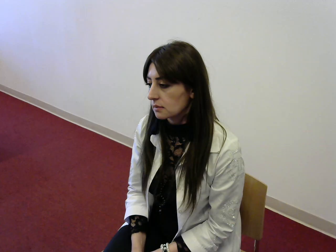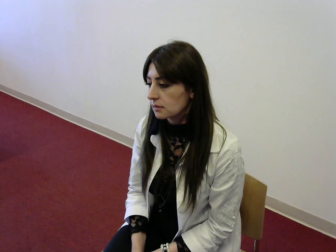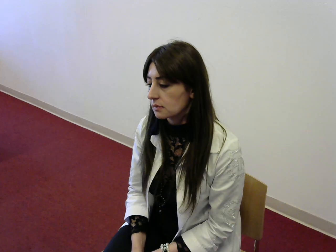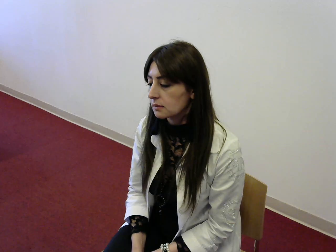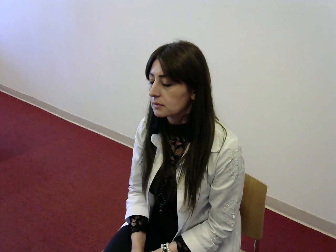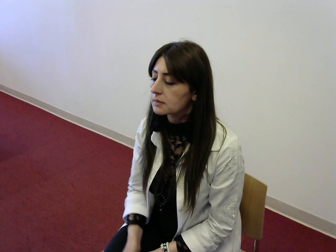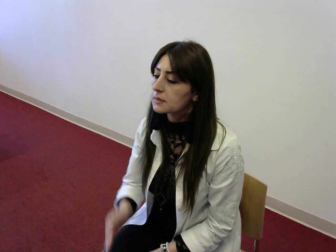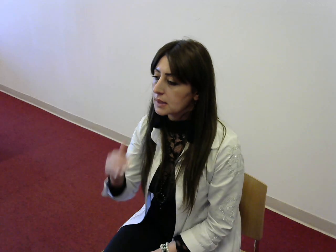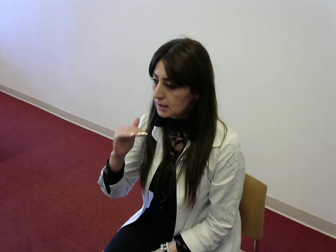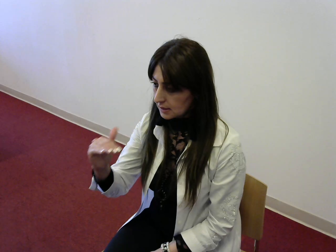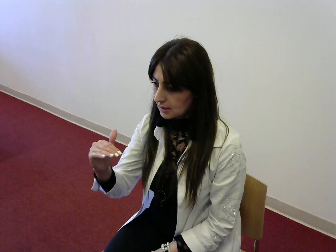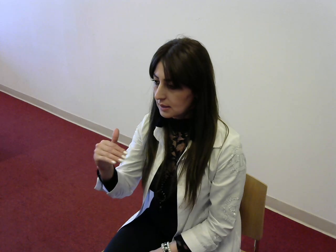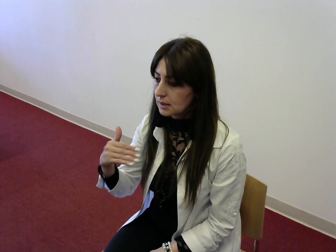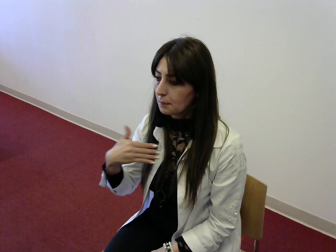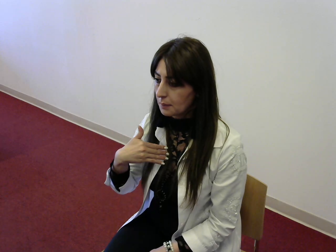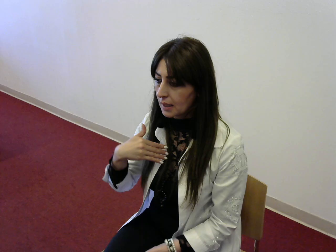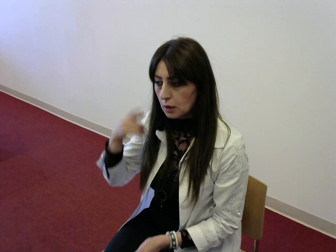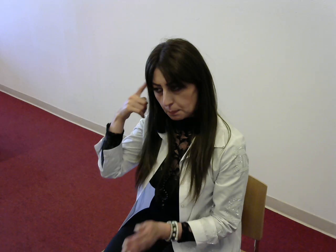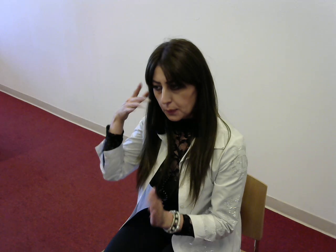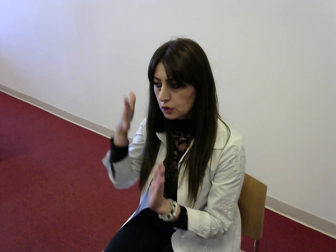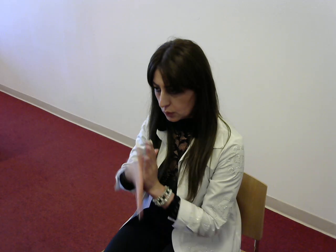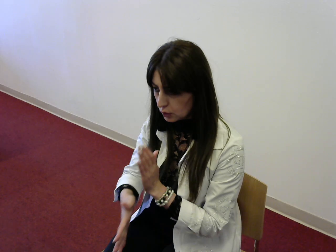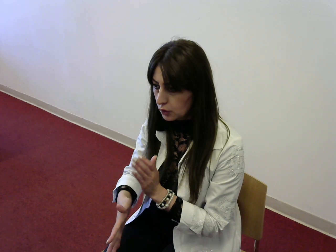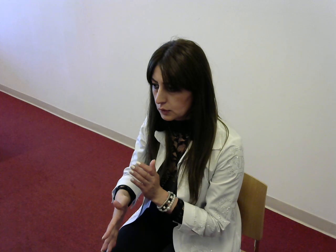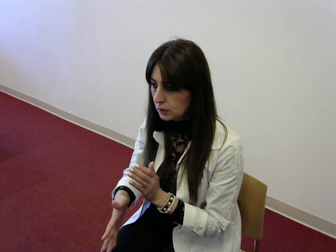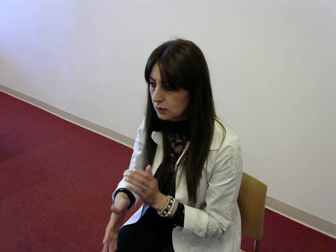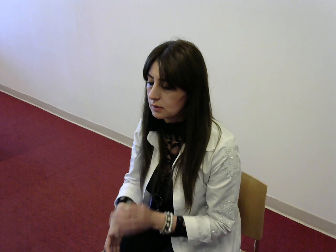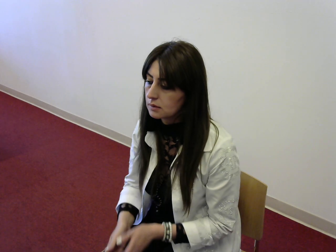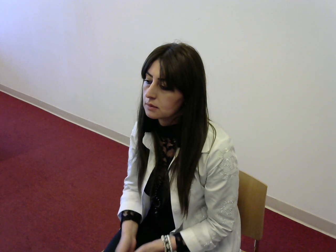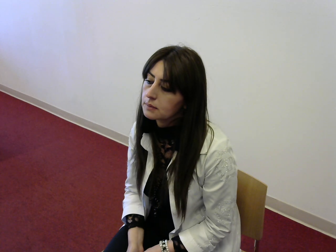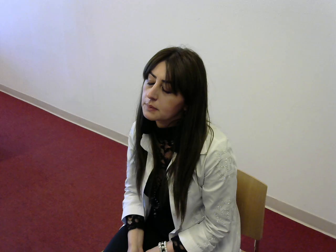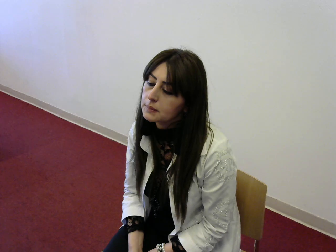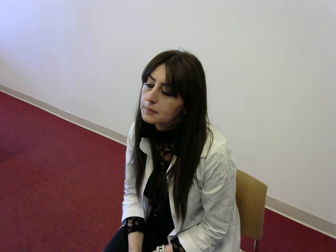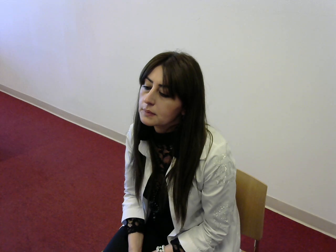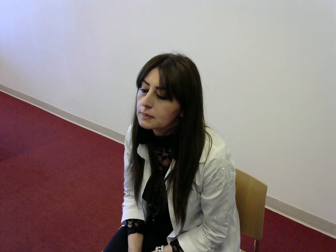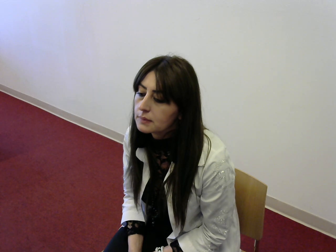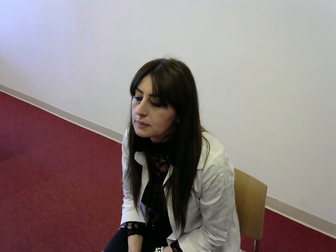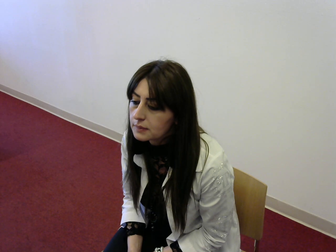Siz məni başa düşürsüz?